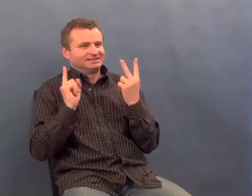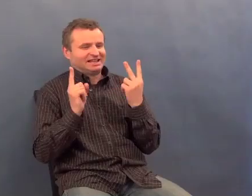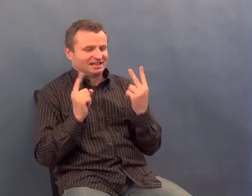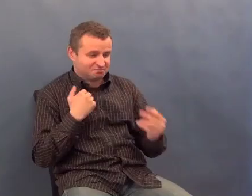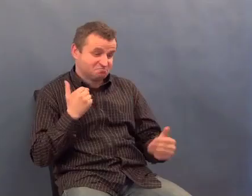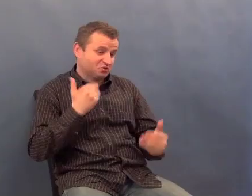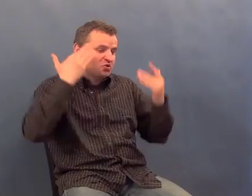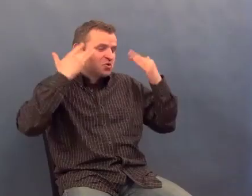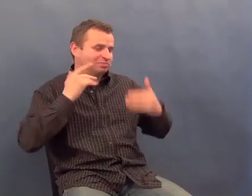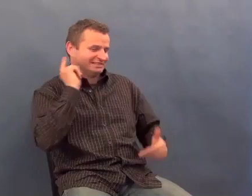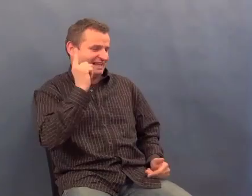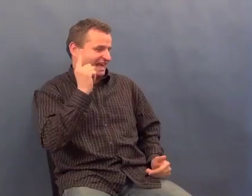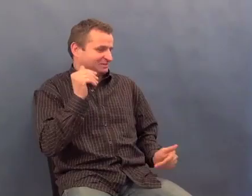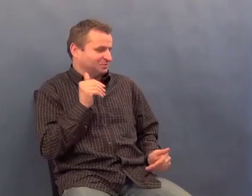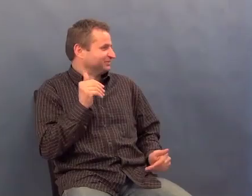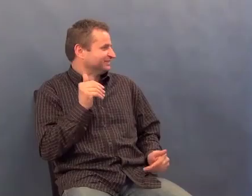Myślę, że może to oznaczać zakaz kąpieli.